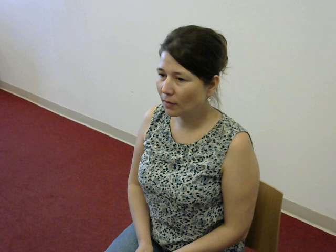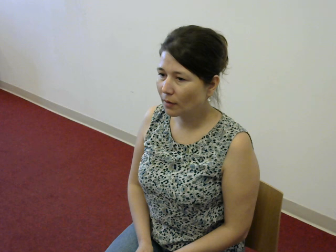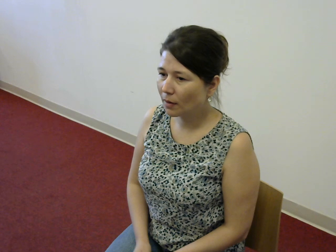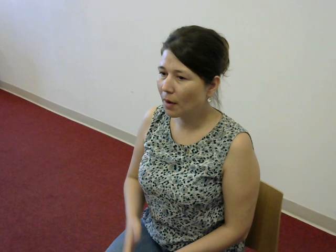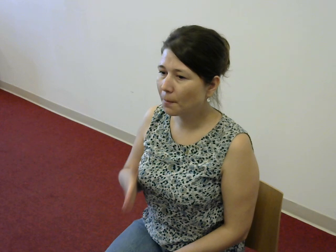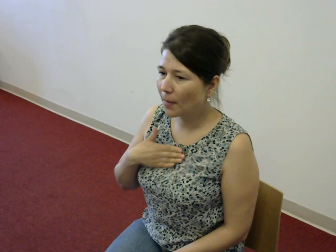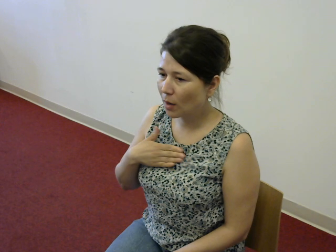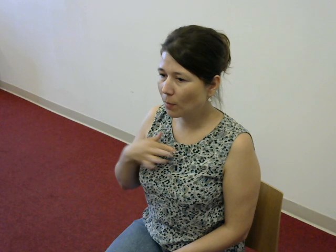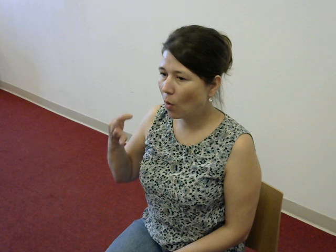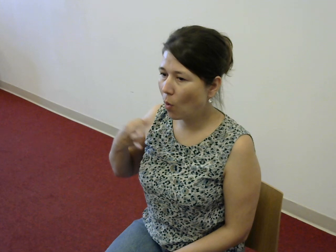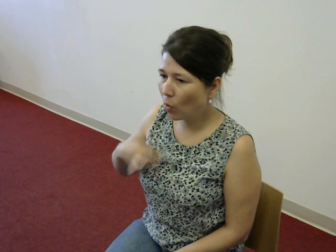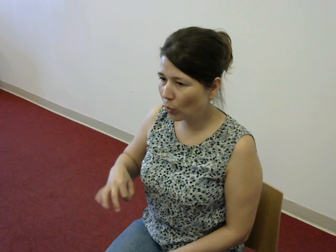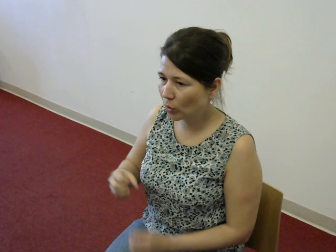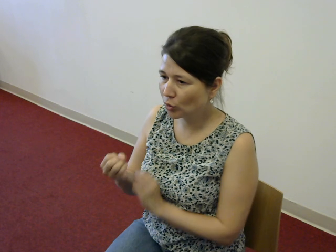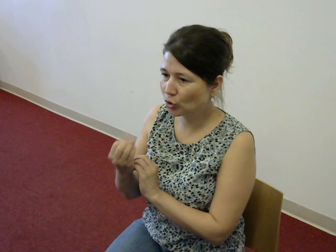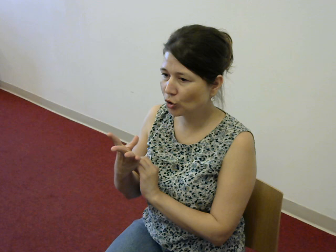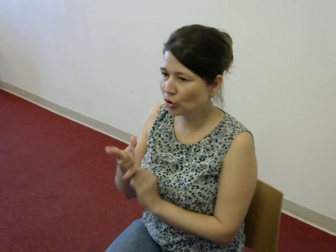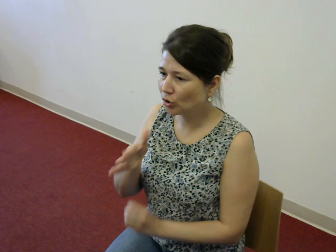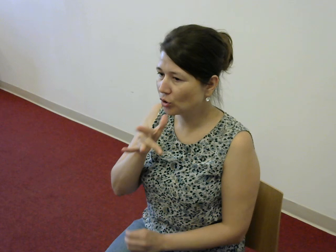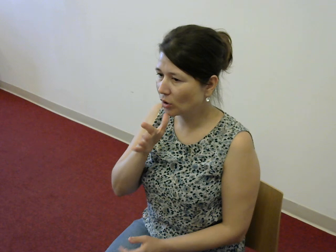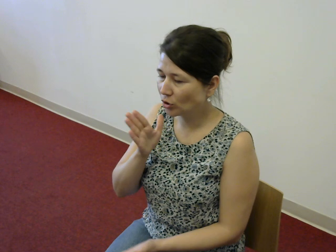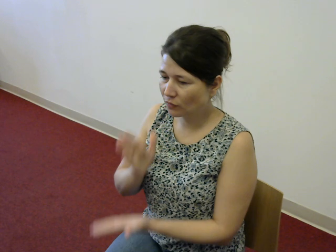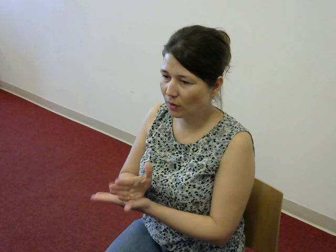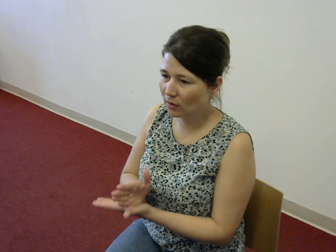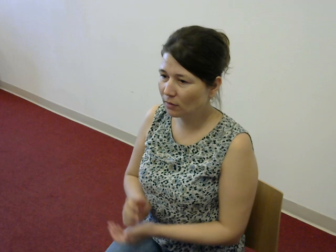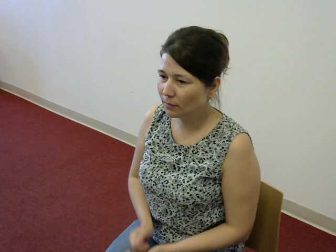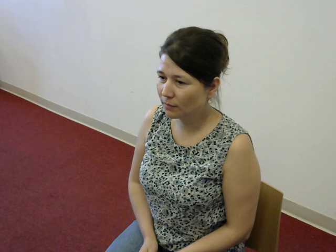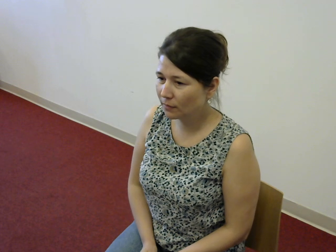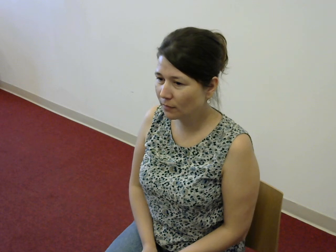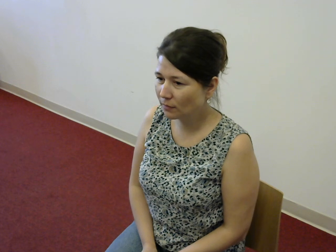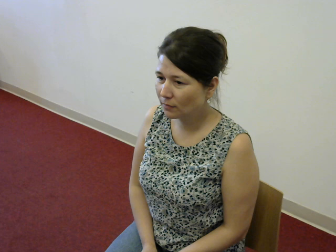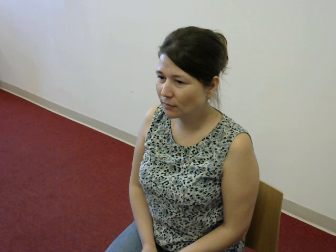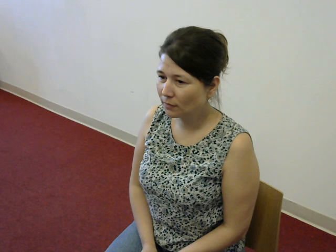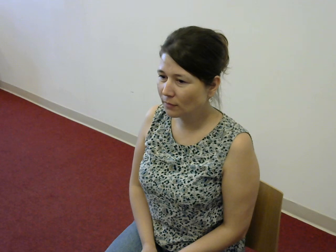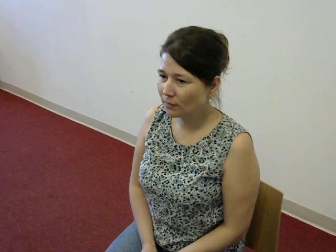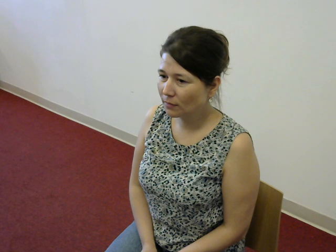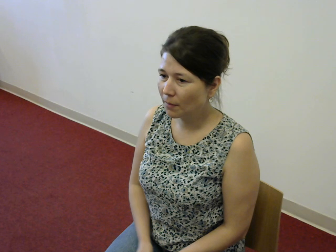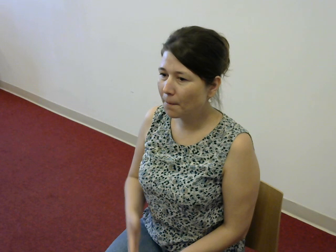Mənim oğlumun 14 yaşı var